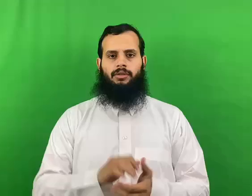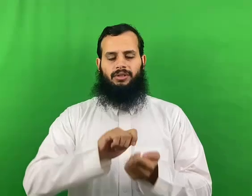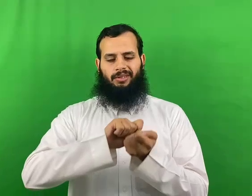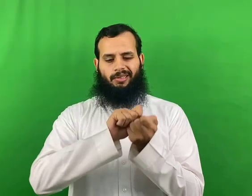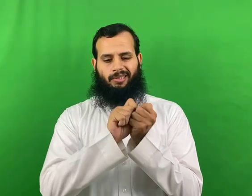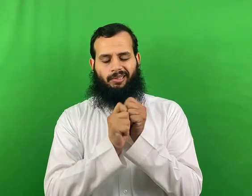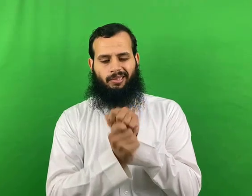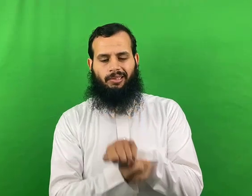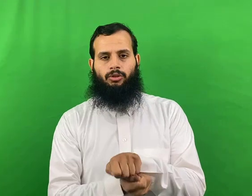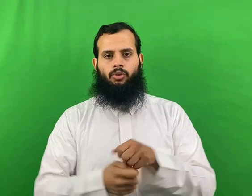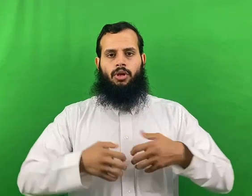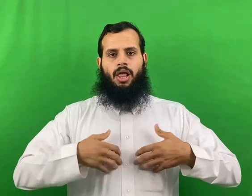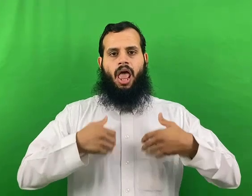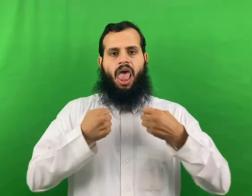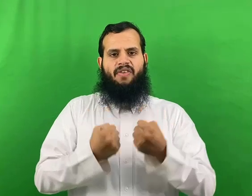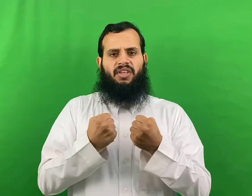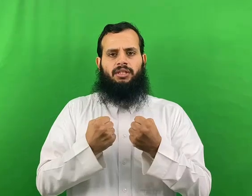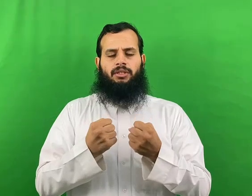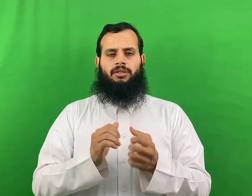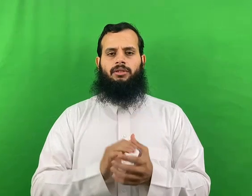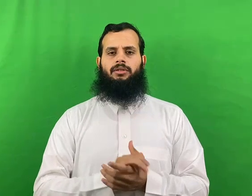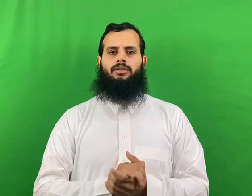تحول عافيتك